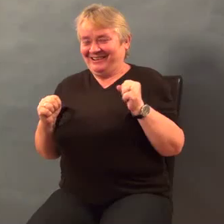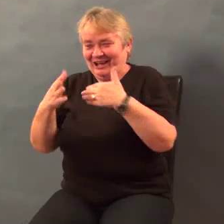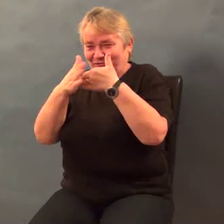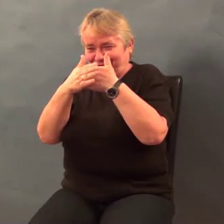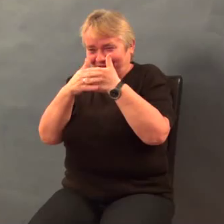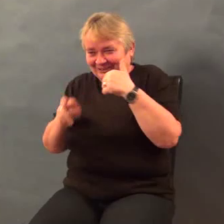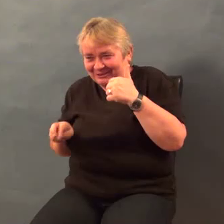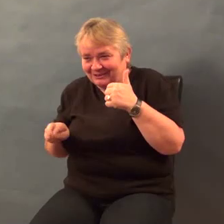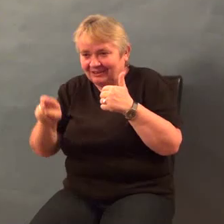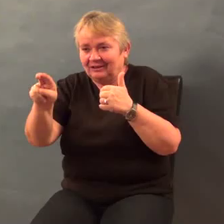Kot poszedł do środka przez drzwi.